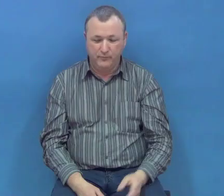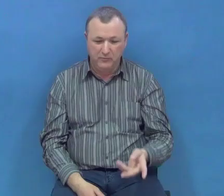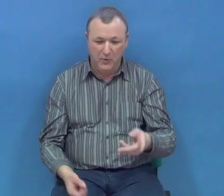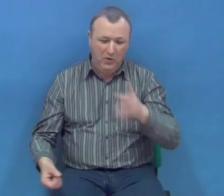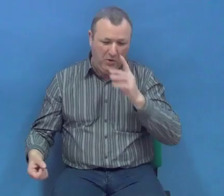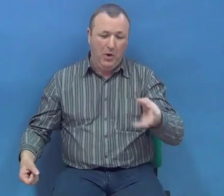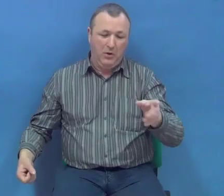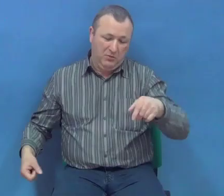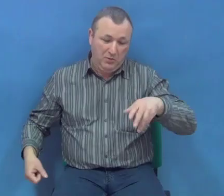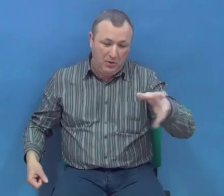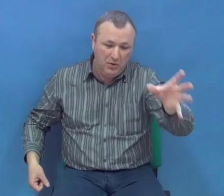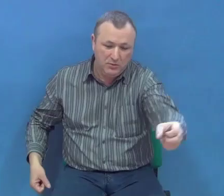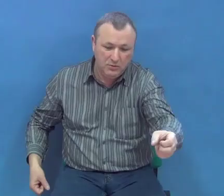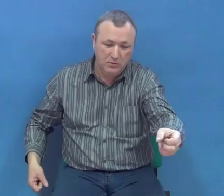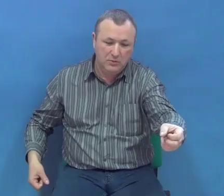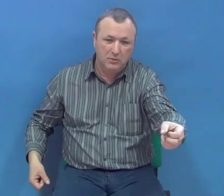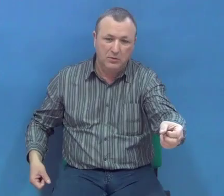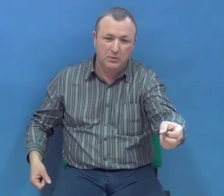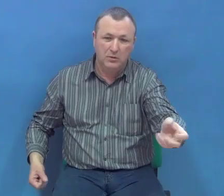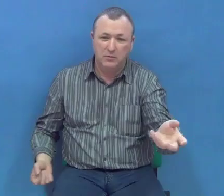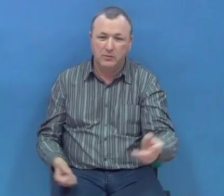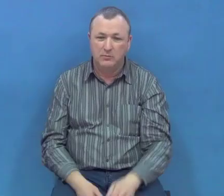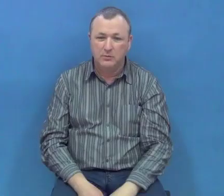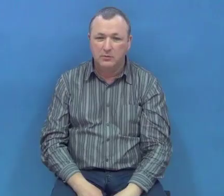Widzę, że ta osoba trzyma bagaż prawą ręką, a lewą ręką trzyma się czegoś.